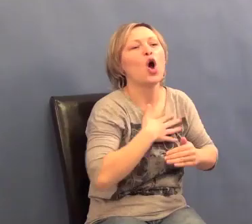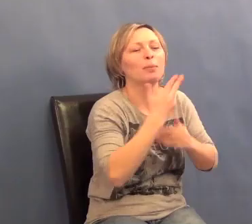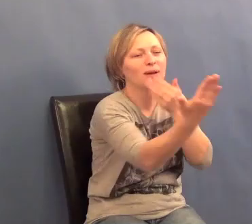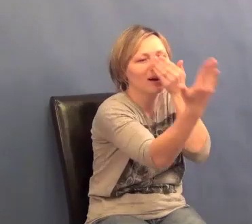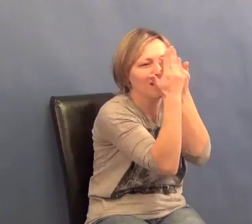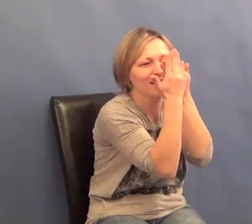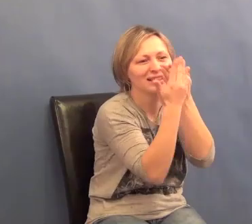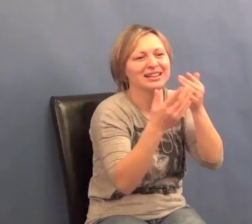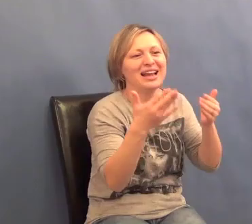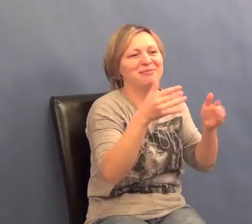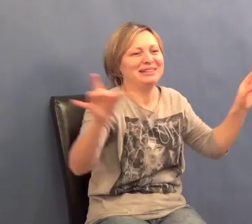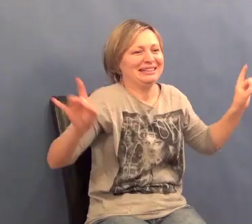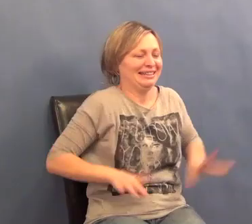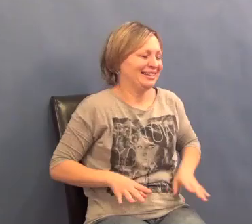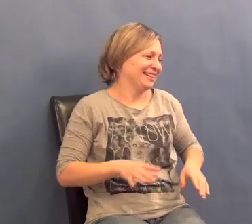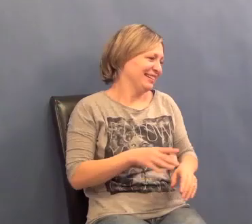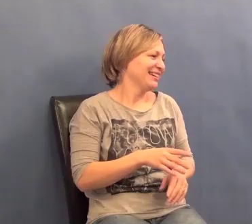Nie lubi zbliżenia, więc ryba była przerażona.